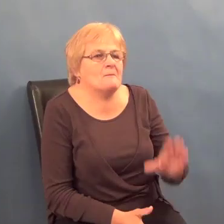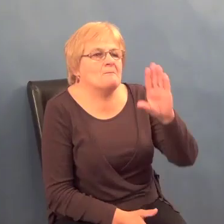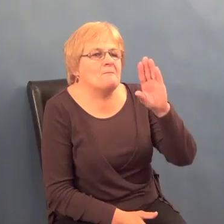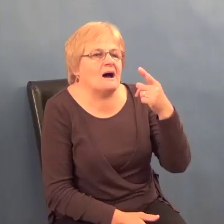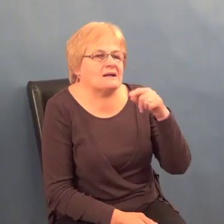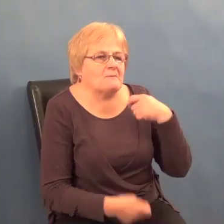Bęben.